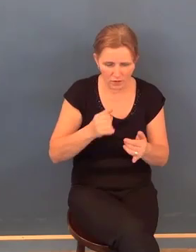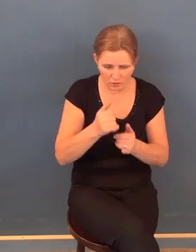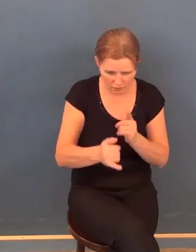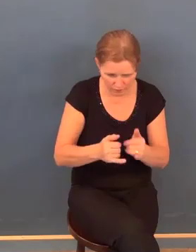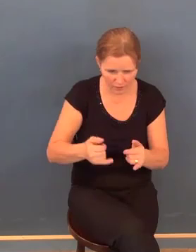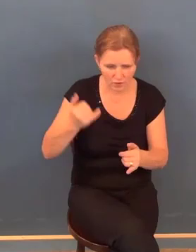Rower.